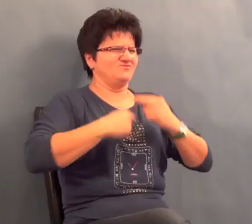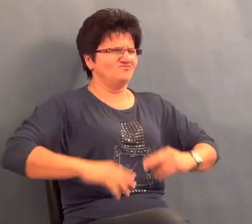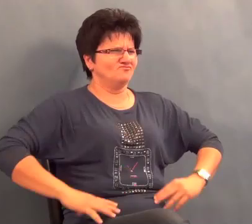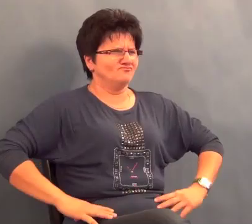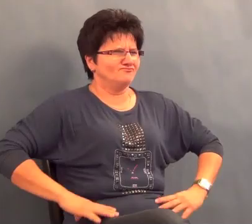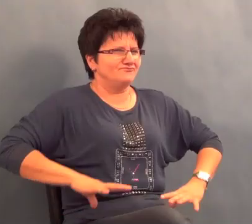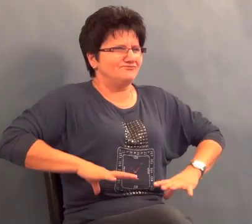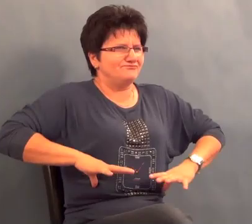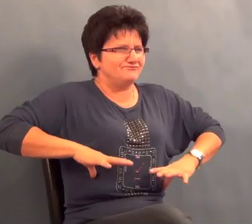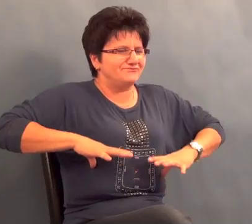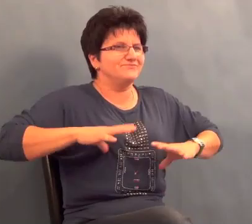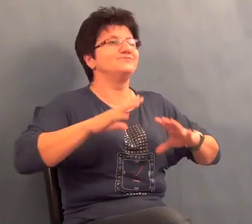Policjant zaczyna się denerwować.